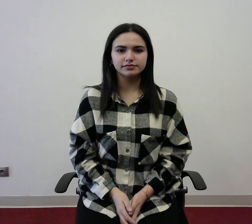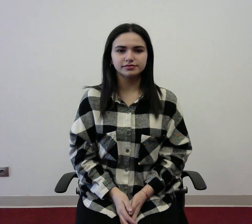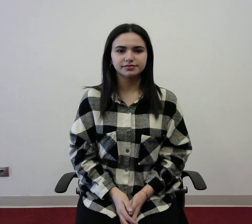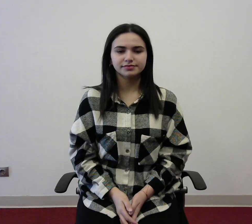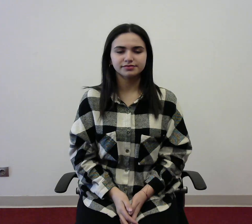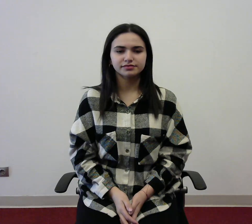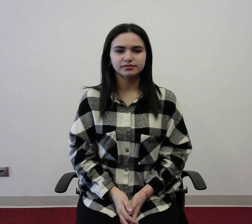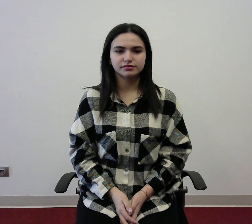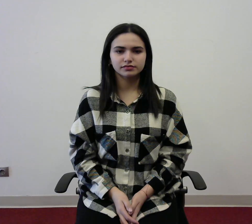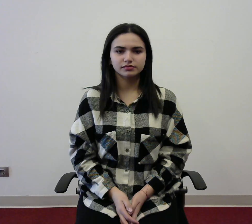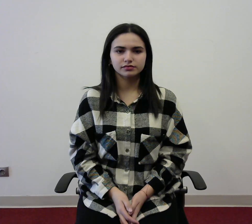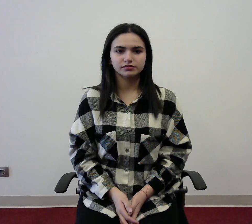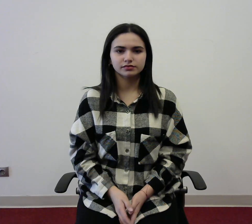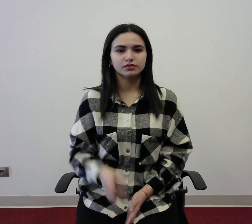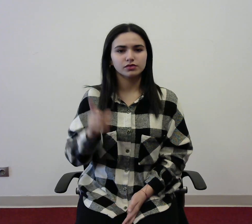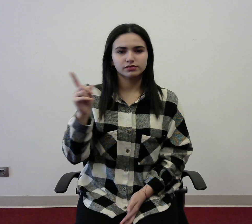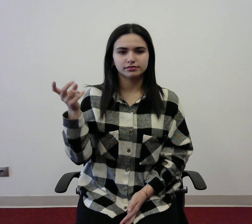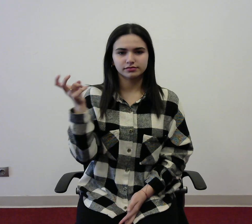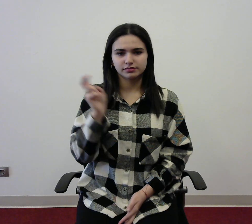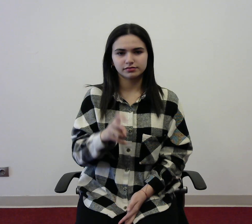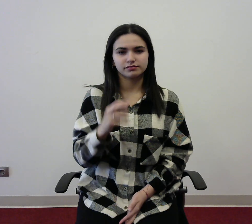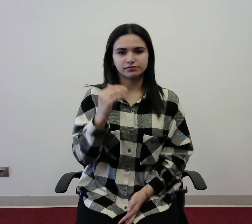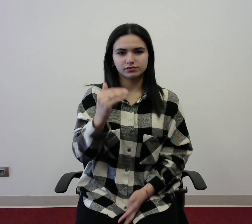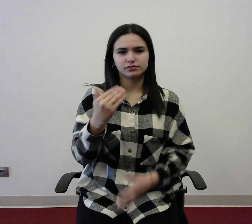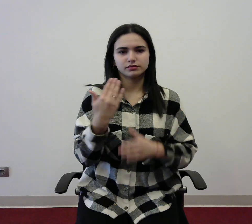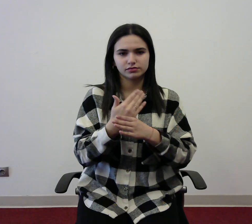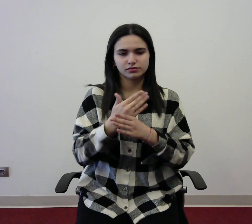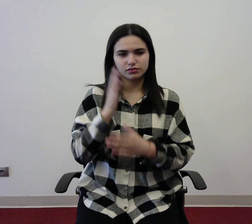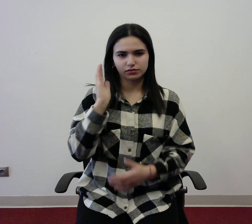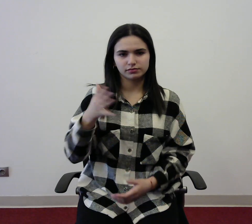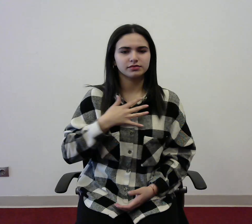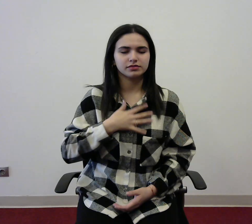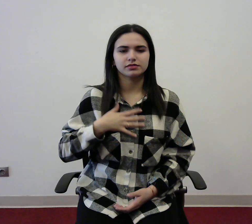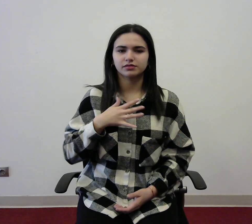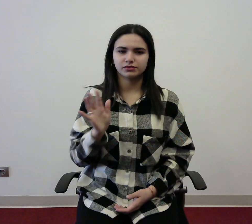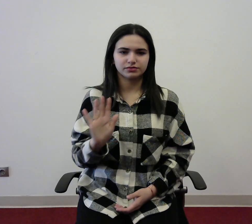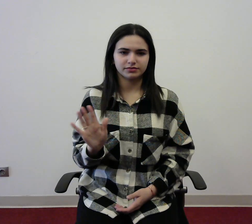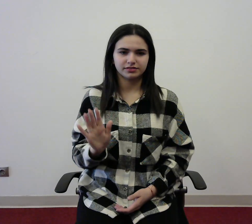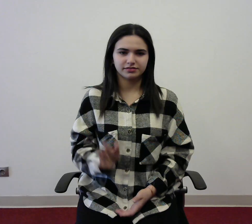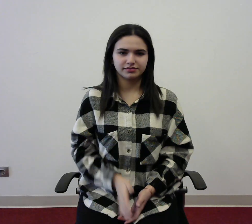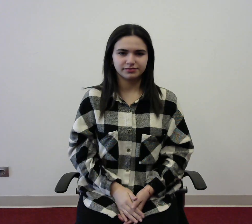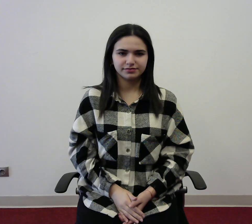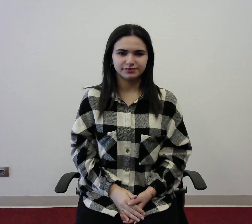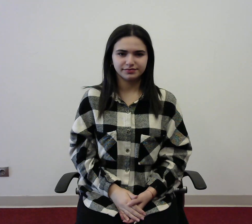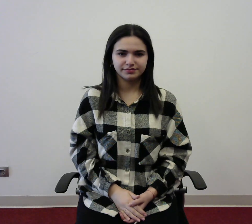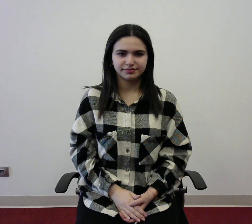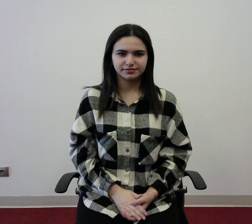O gəlib sizə kömək edəcək, narahat olmayın